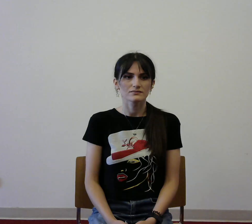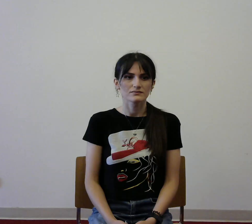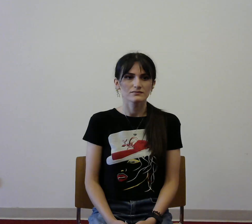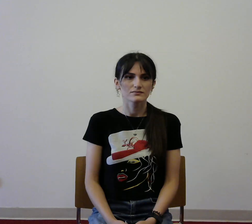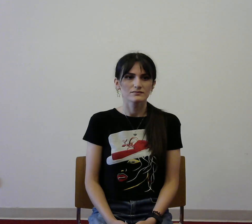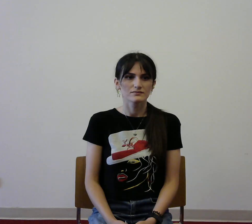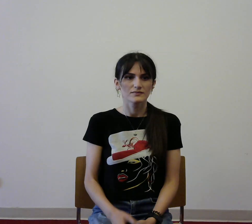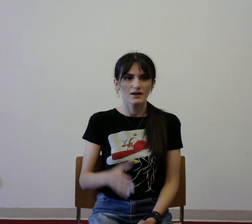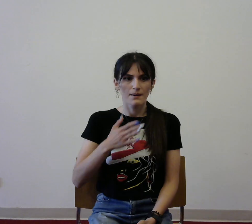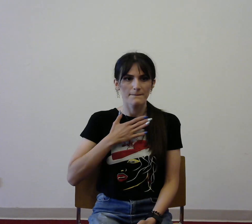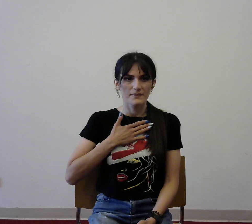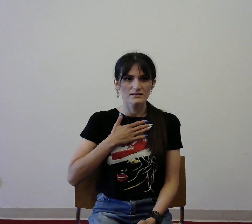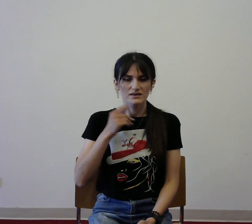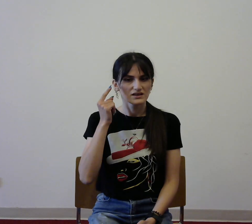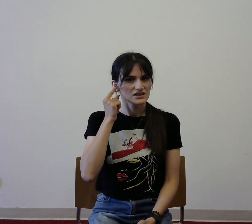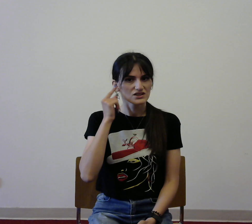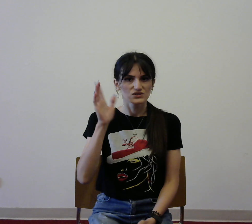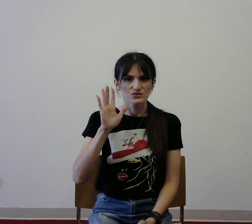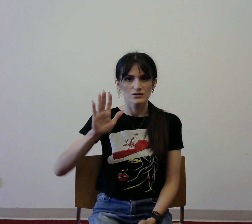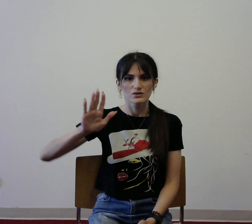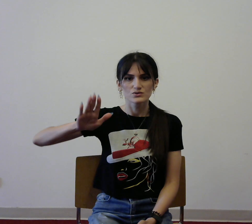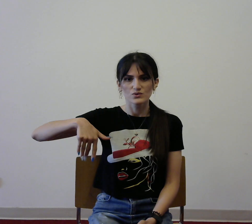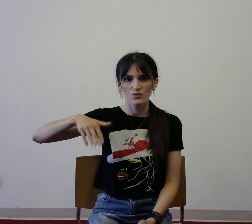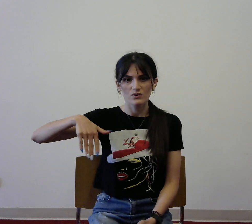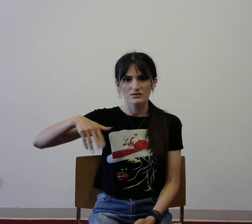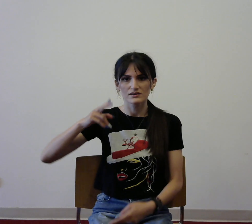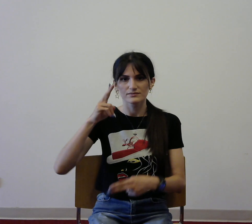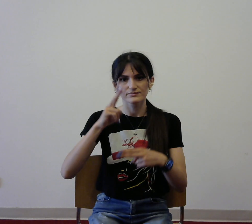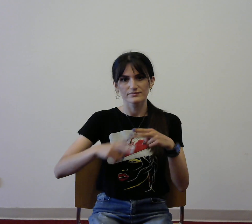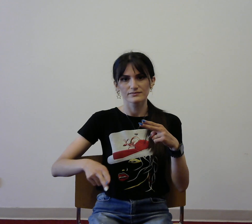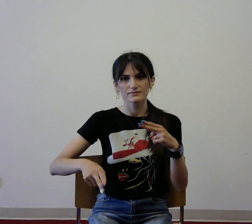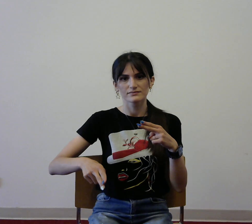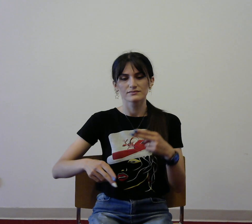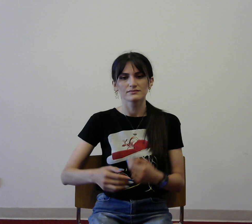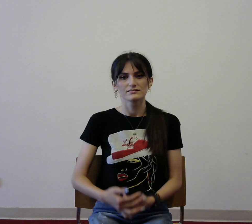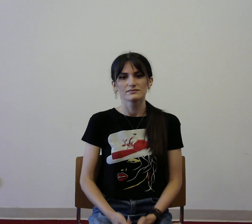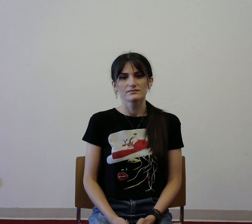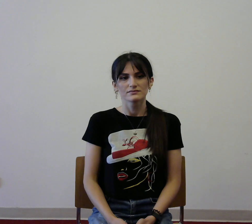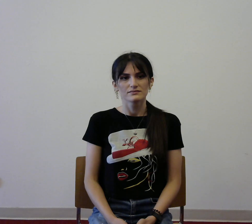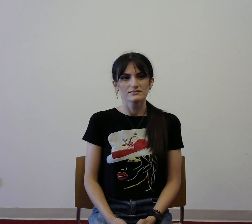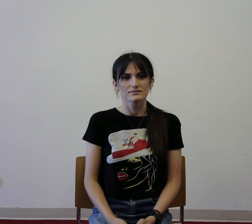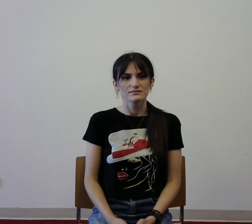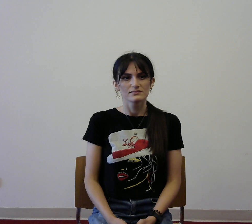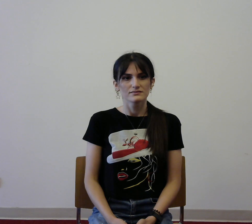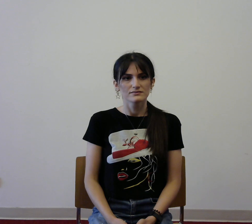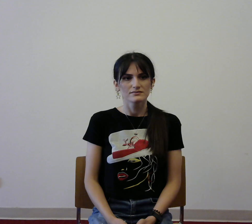Mən eşitməni sonradan itirmişəm